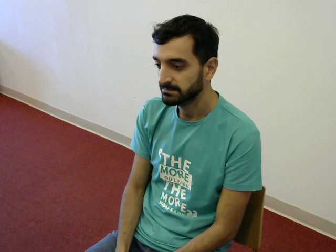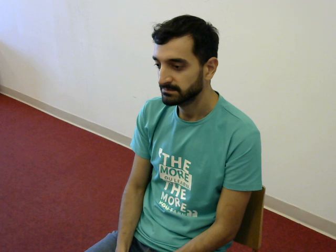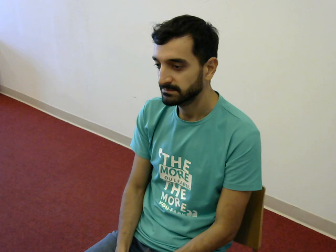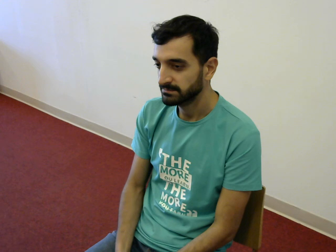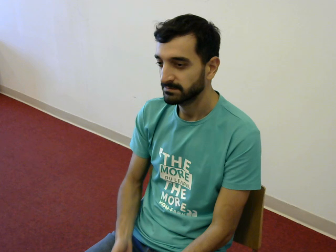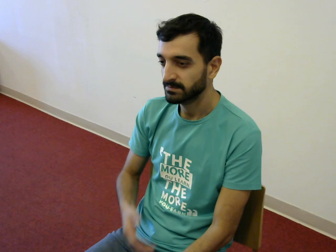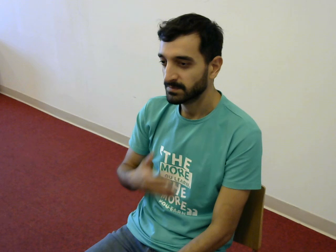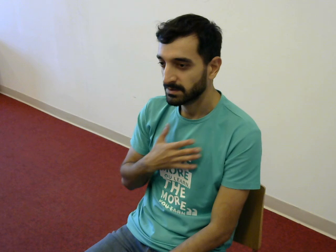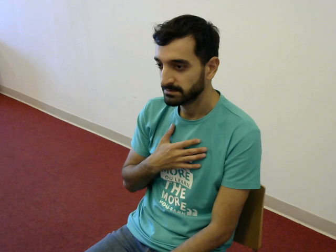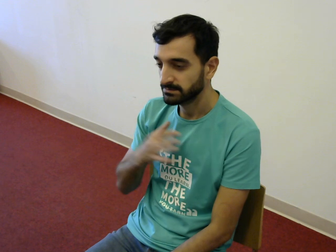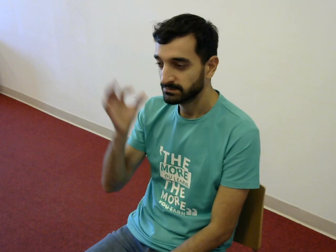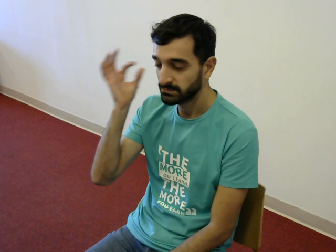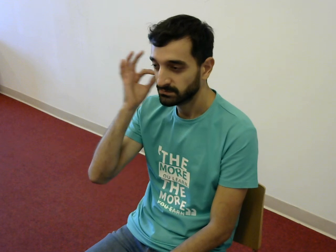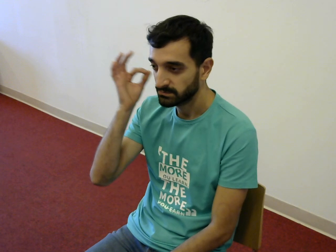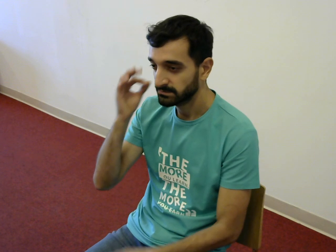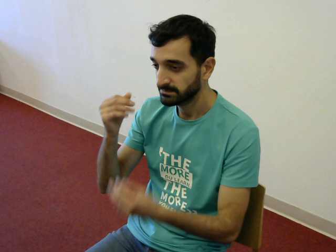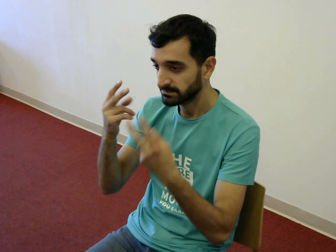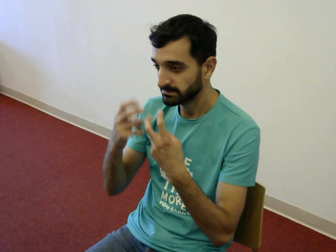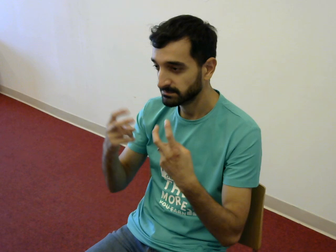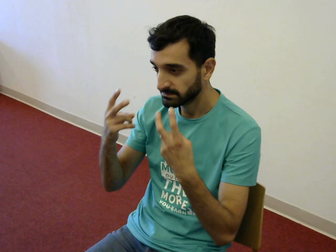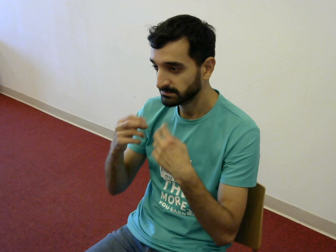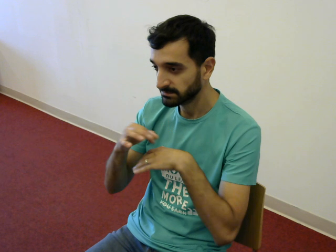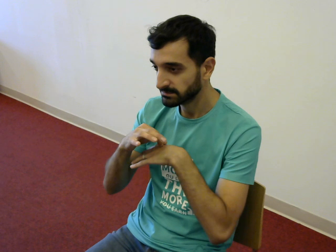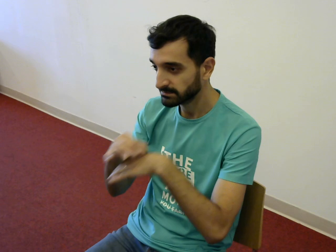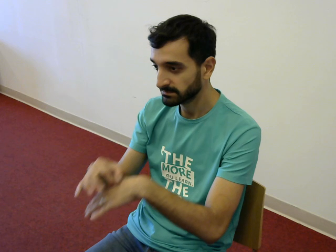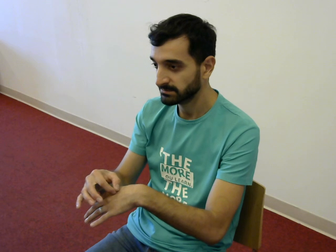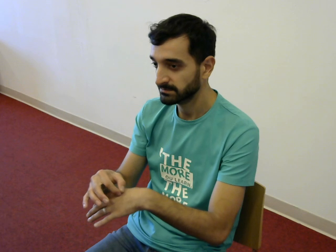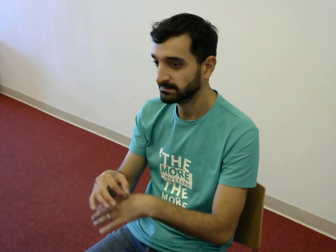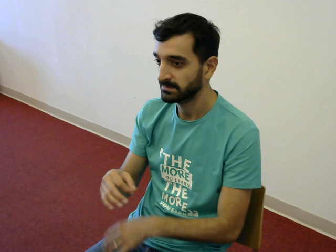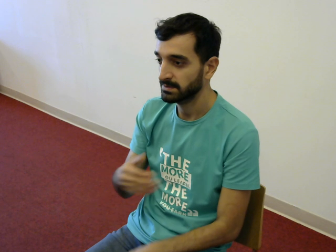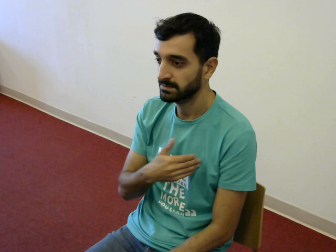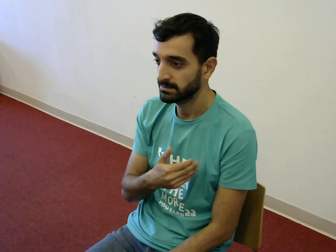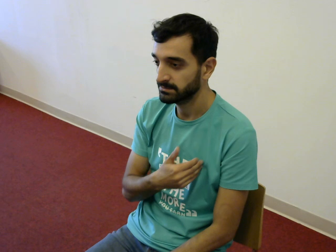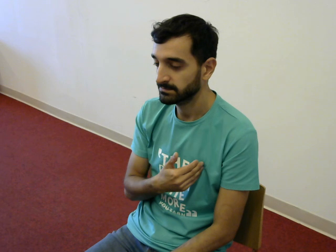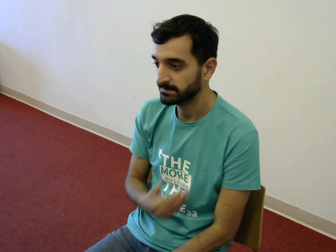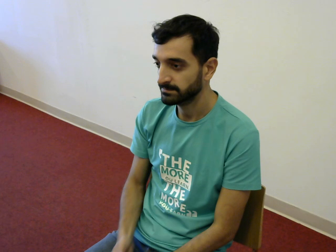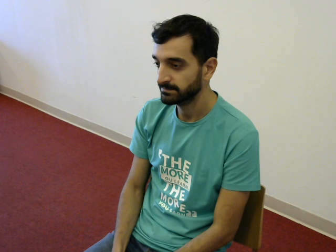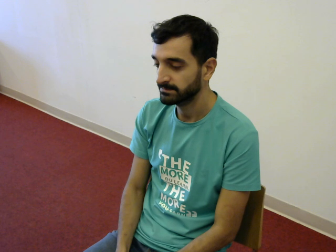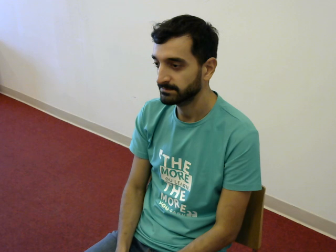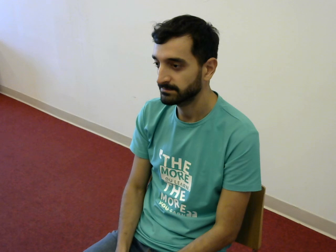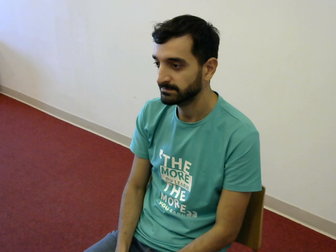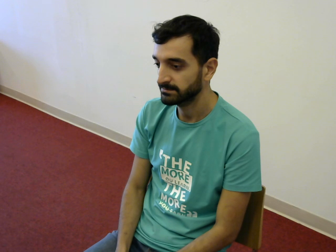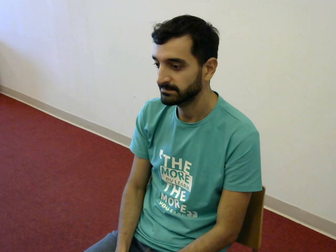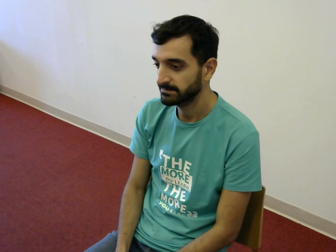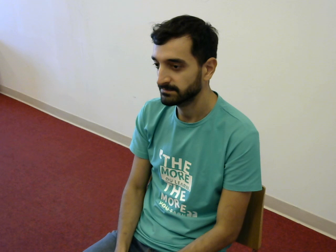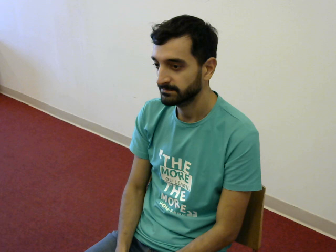Mən həkim müayinəsindən keçmək istəyirəm